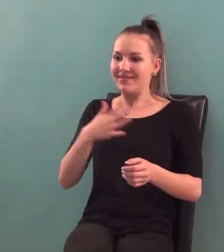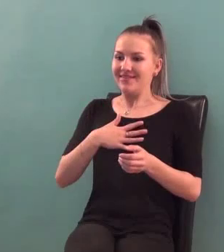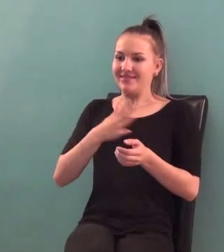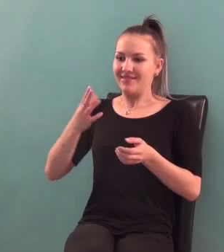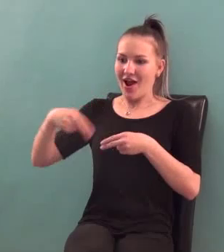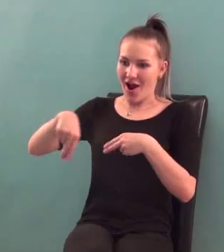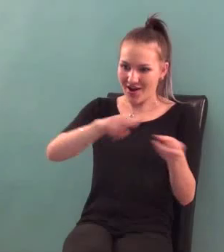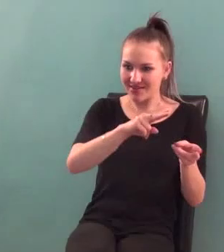Oddaje pieniądze.